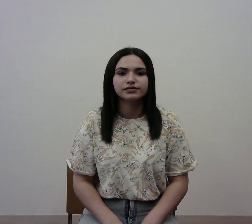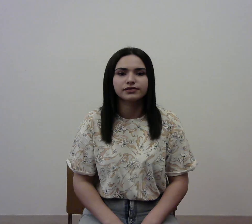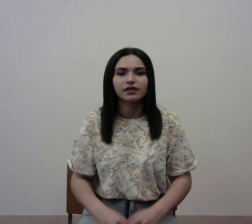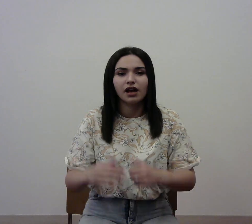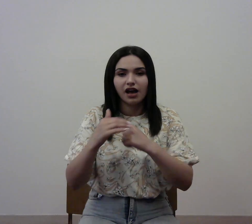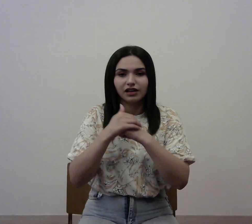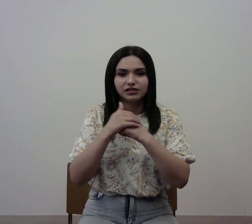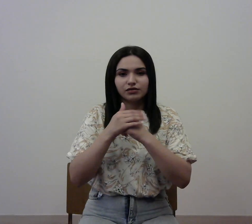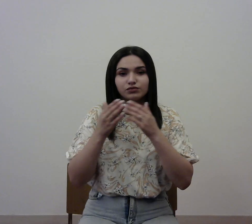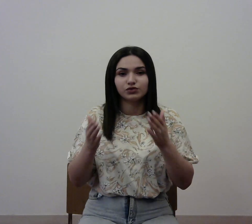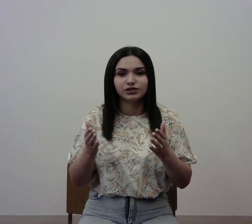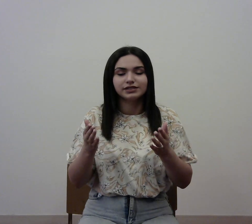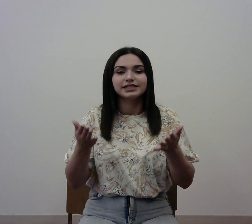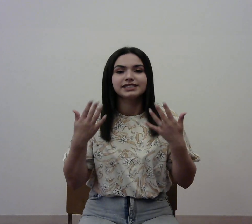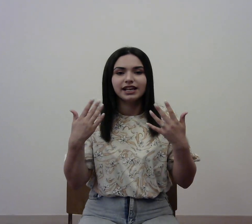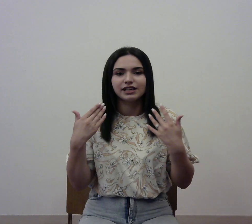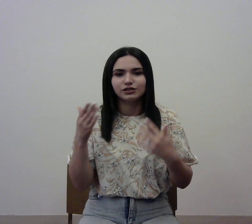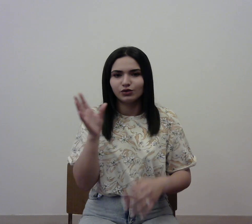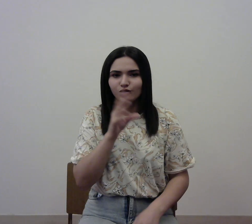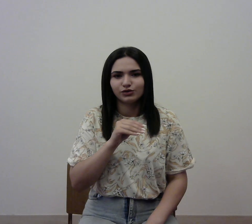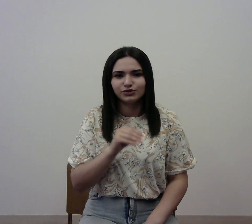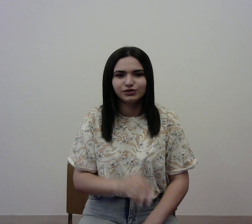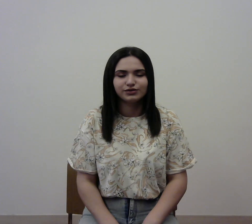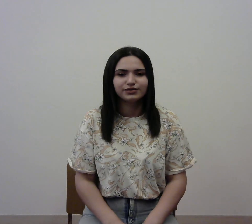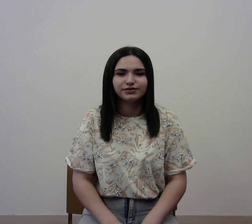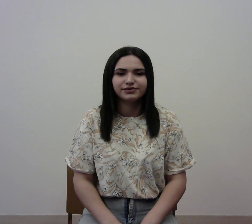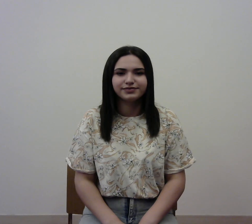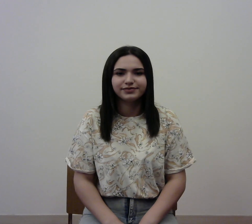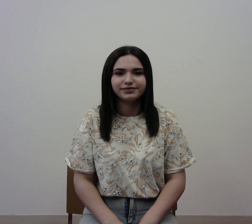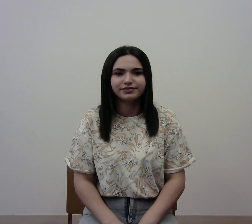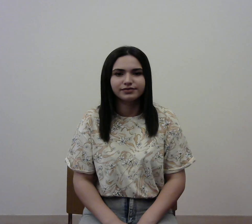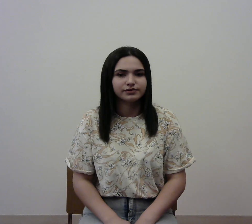Axşamlar bura sərin olur